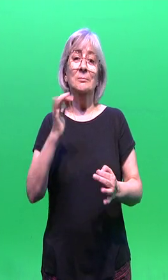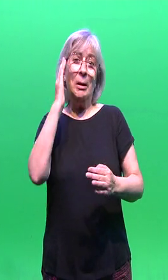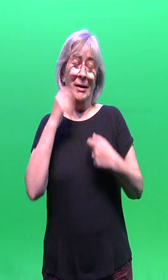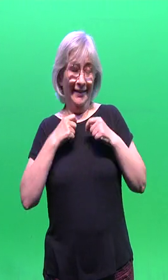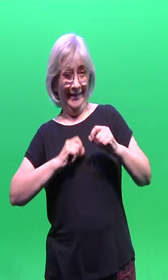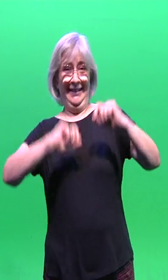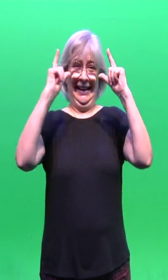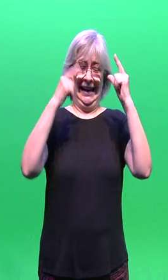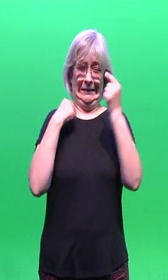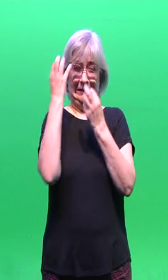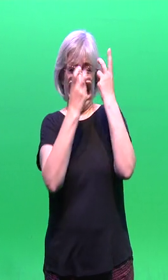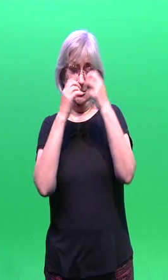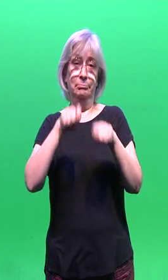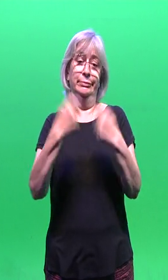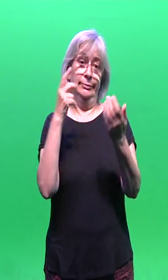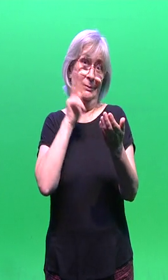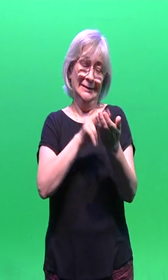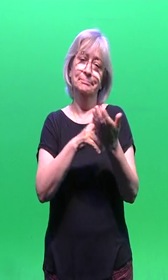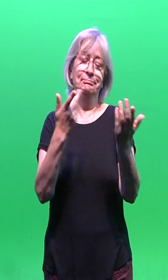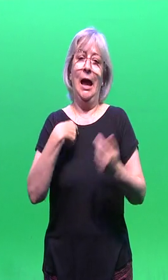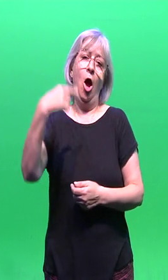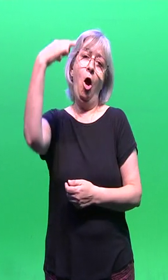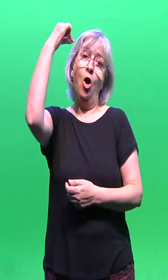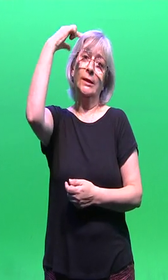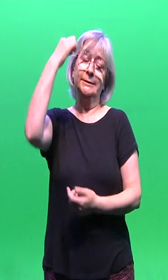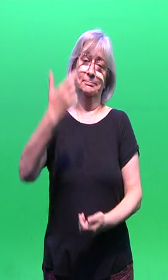Al matí quan em llevo em couen els ulls, perquè he estat mirant el mòbil, m'he de posar gotes als ulls.